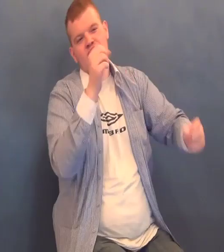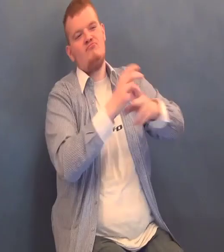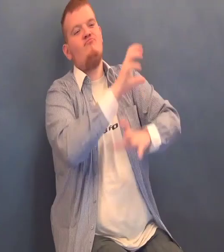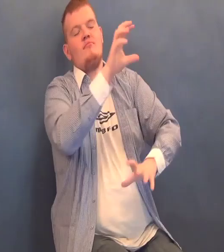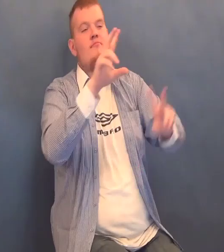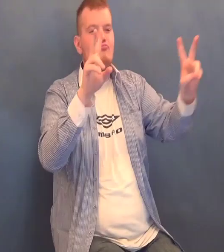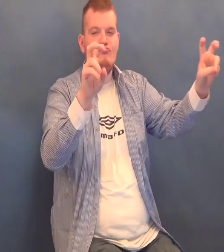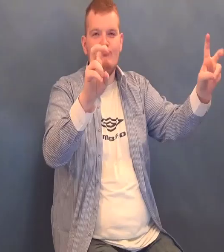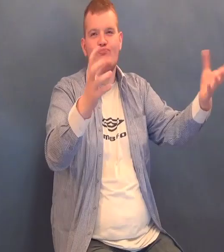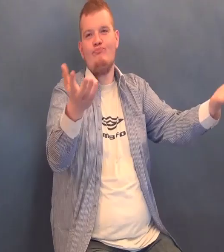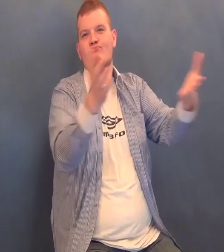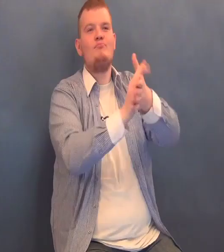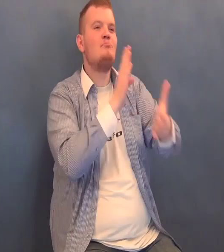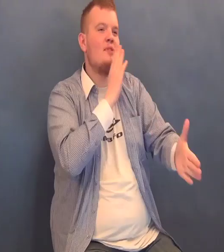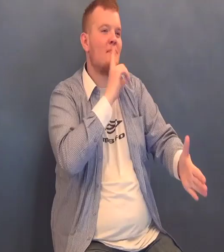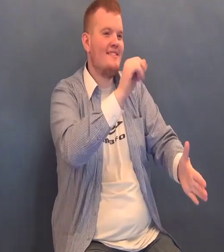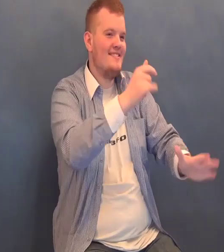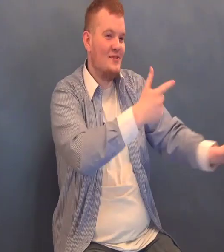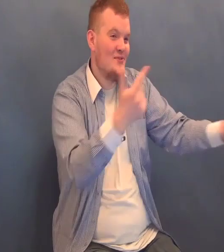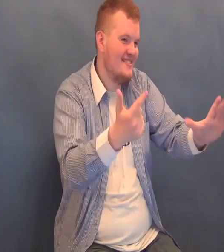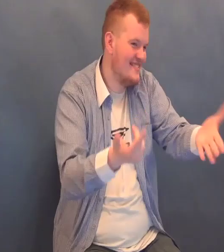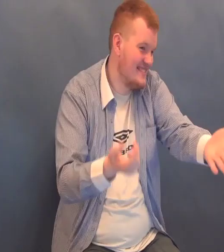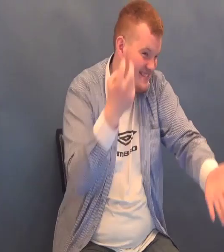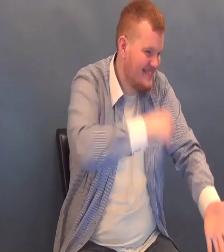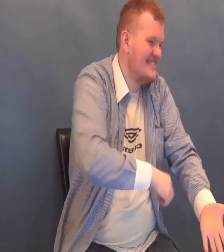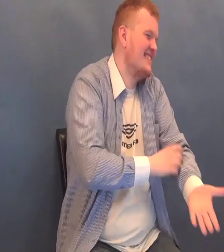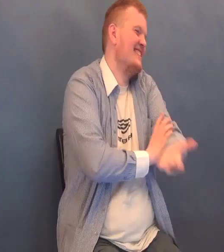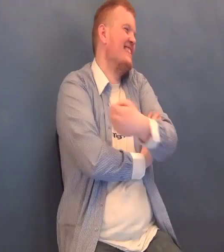Spotkamy się w kinie, obejrzymy film, powiedzmy "American Pie 7".